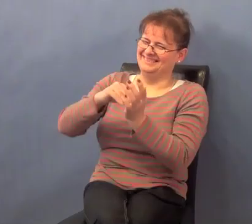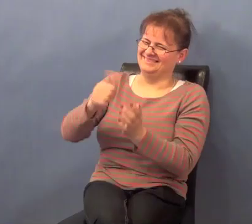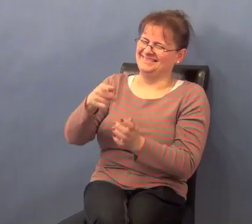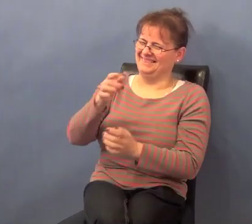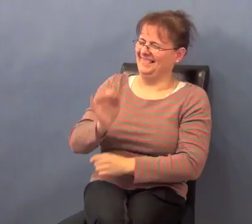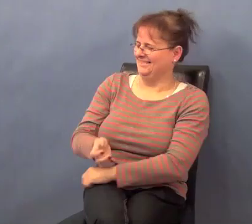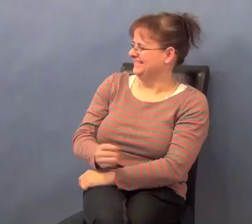Ale fajnie to powiedziałaś.